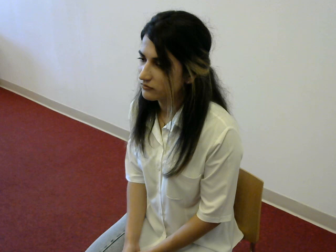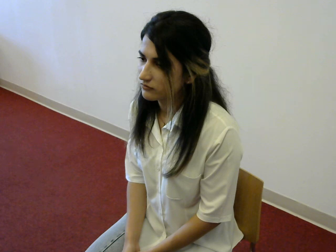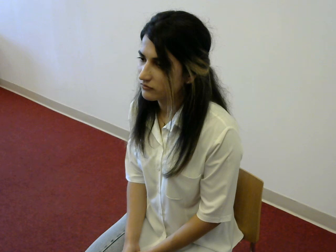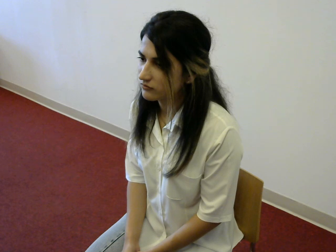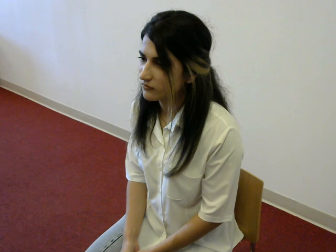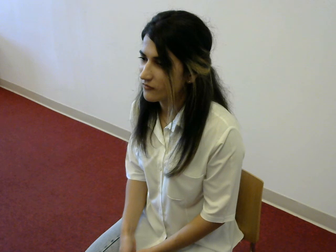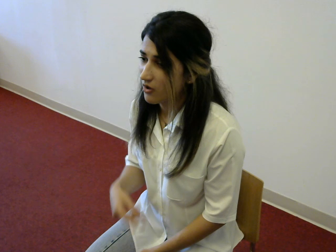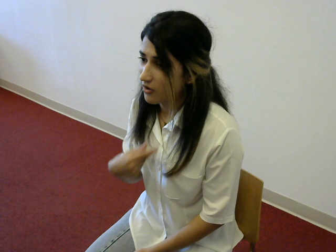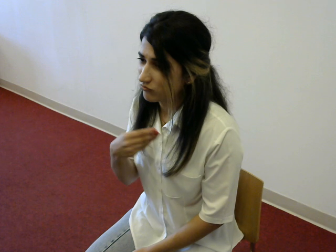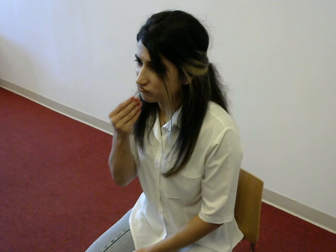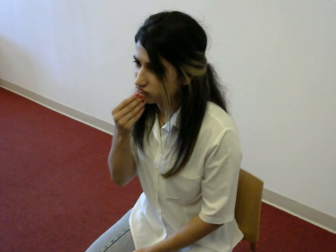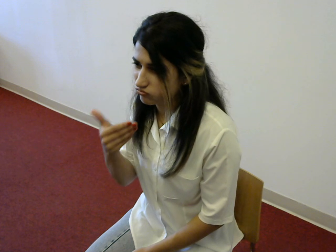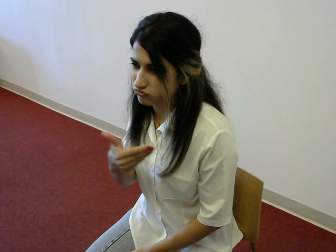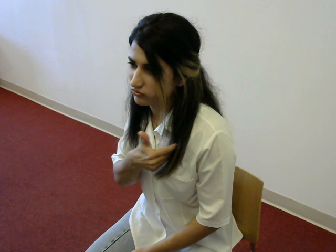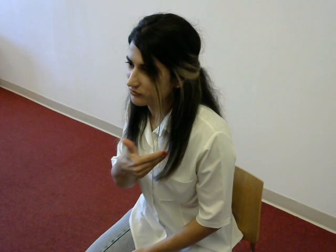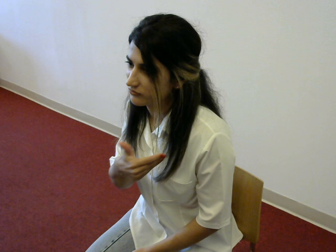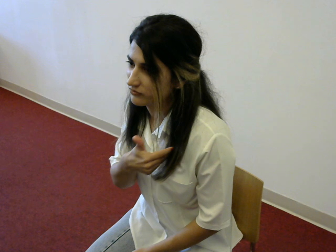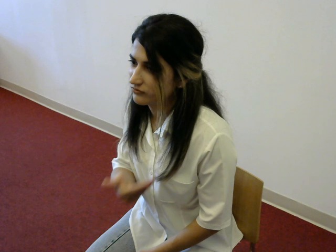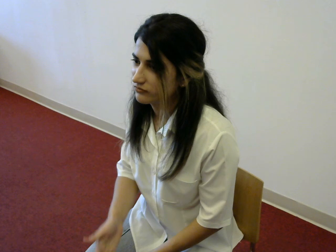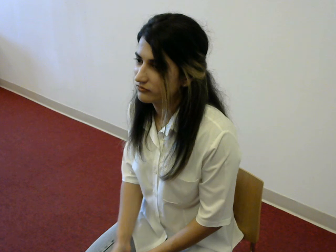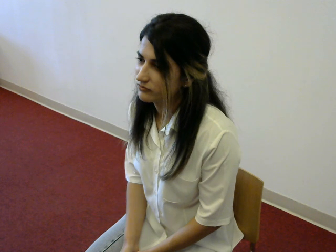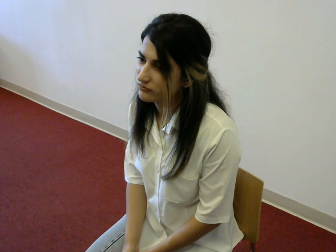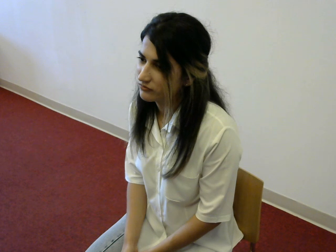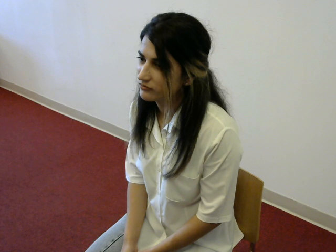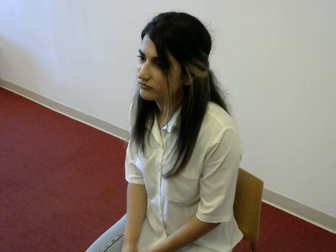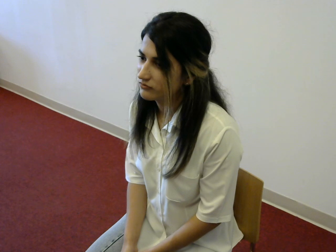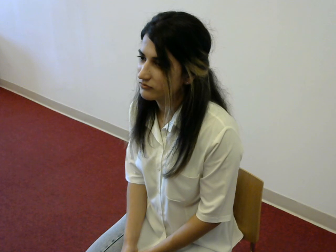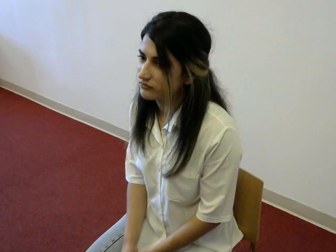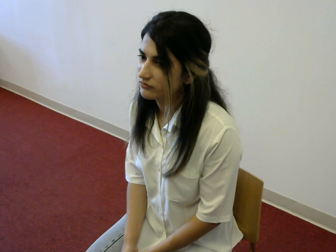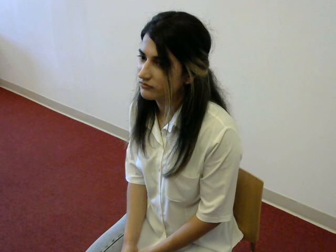Mən yemək istəyirəm